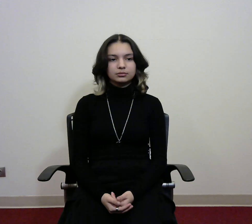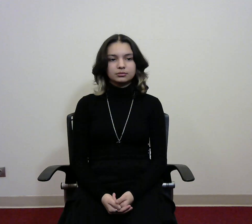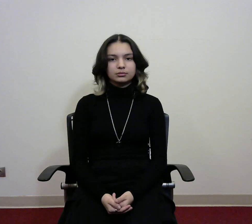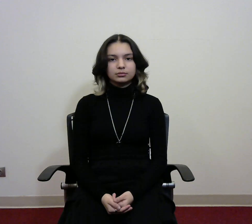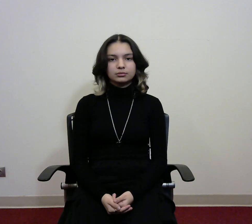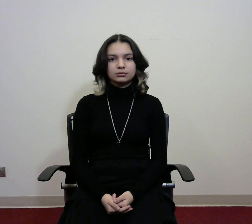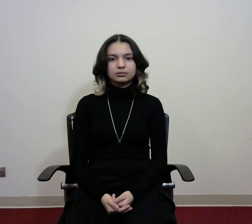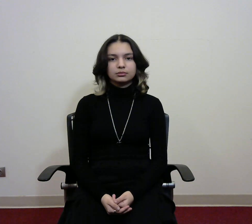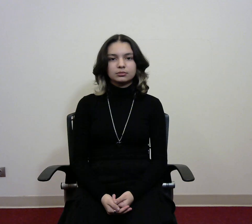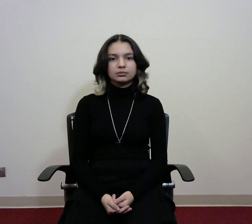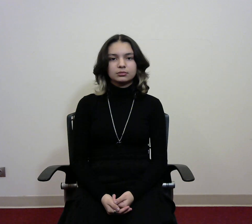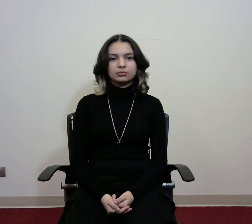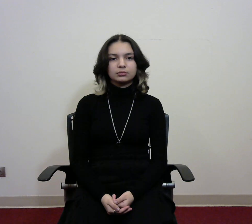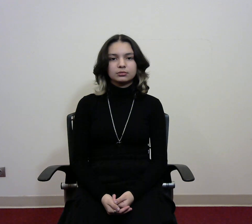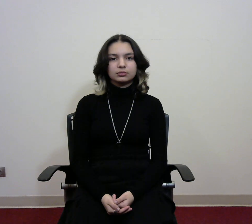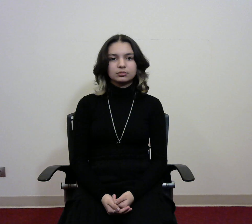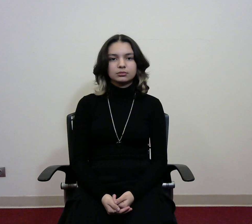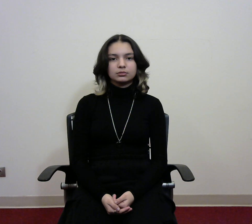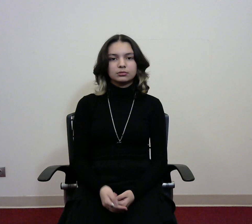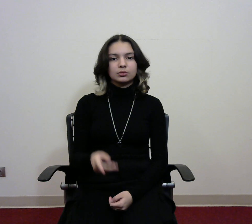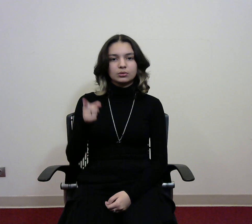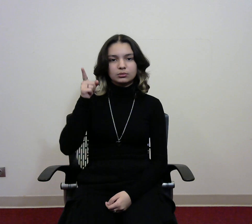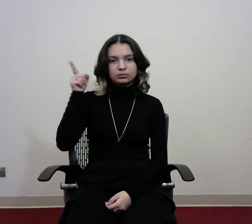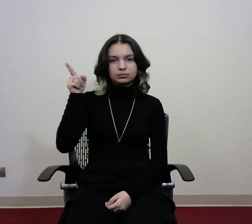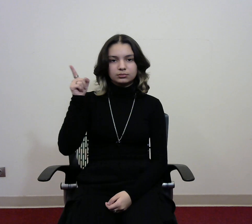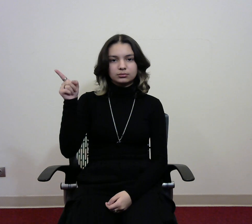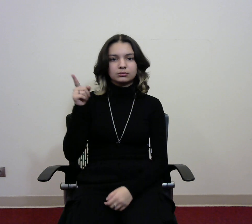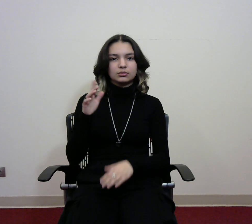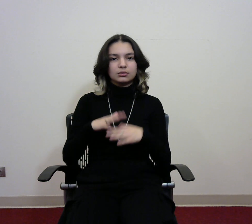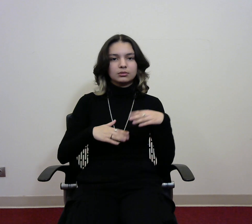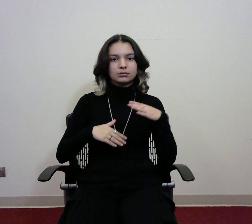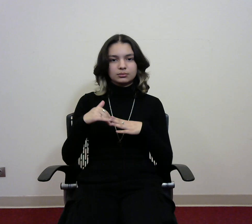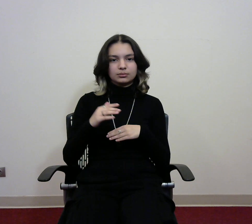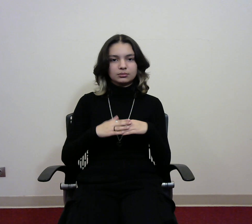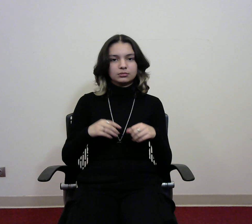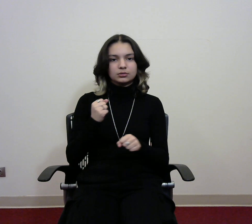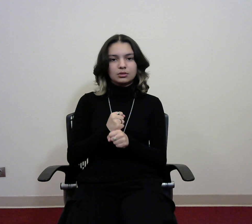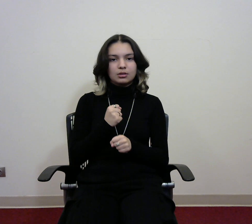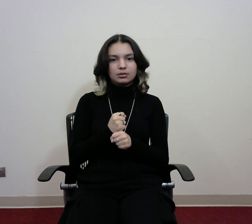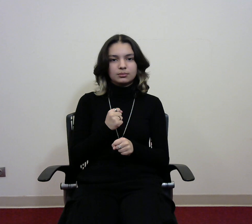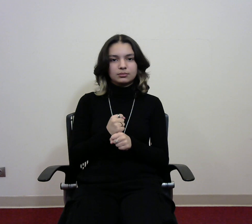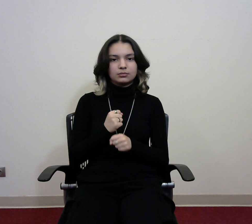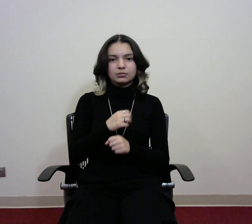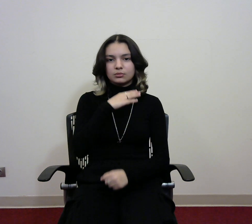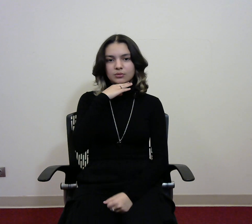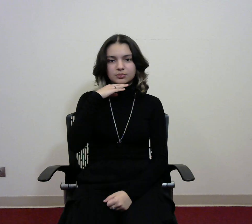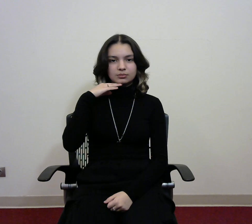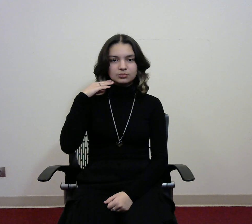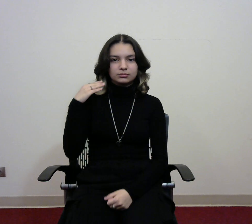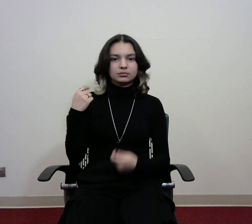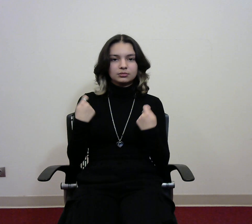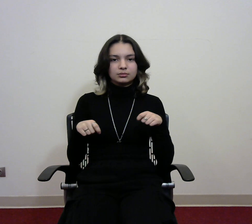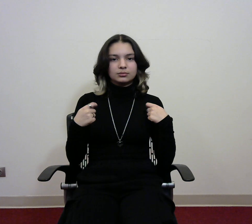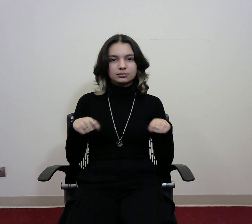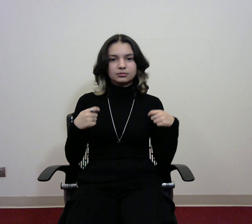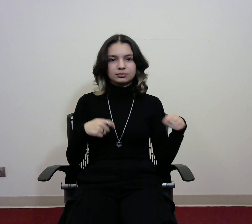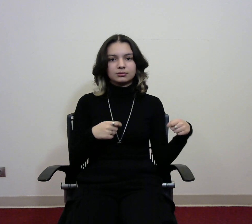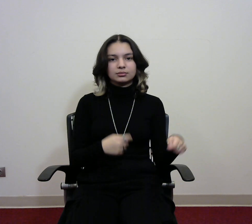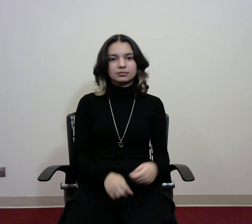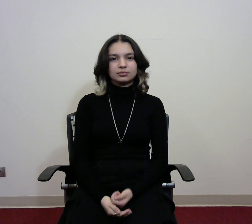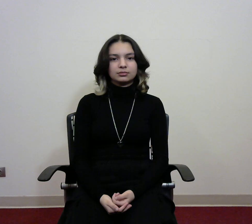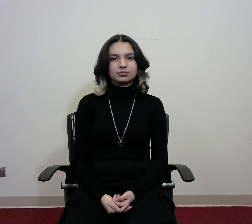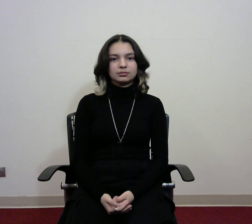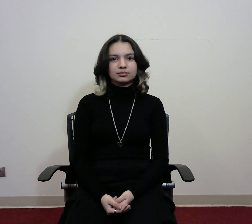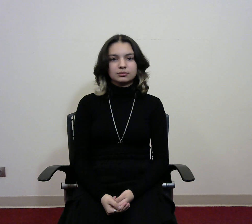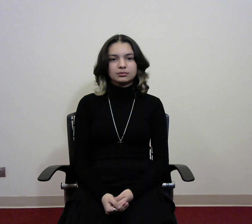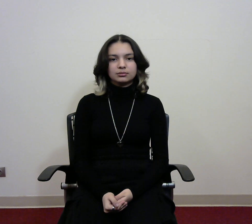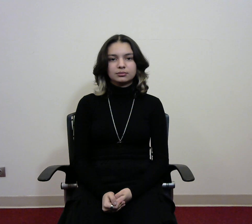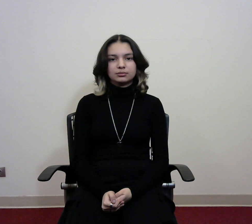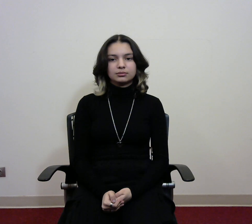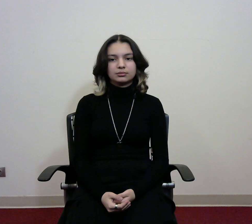Onun əl işləri çox satılır